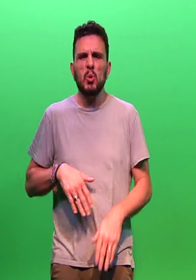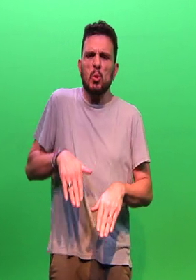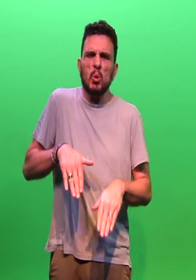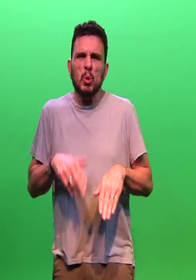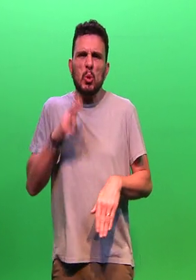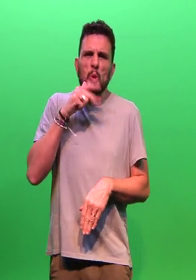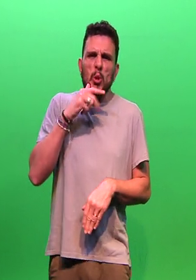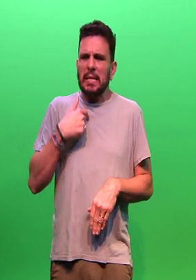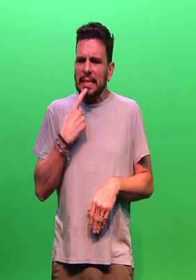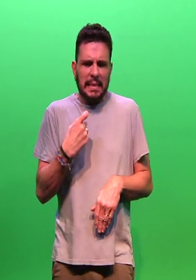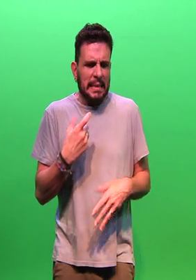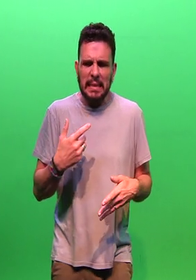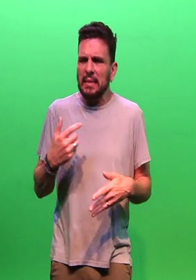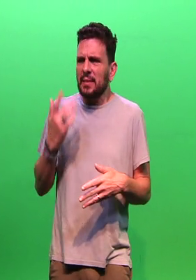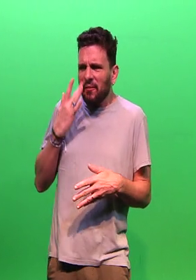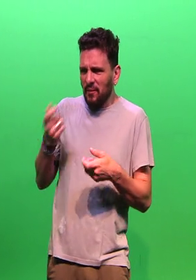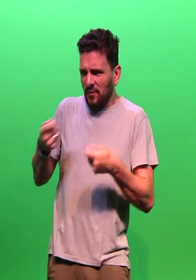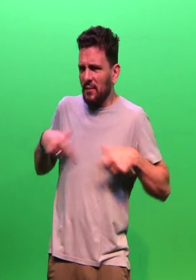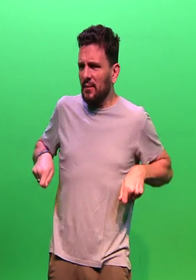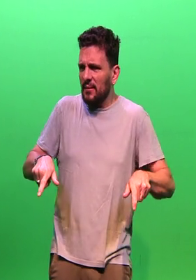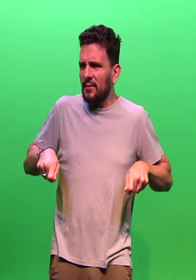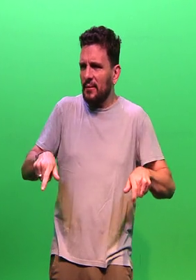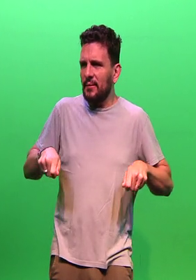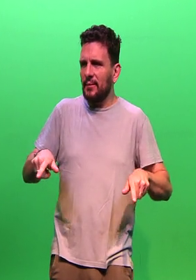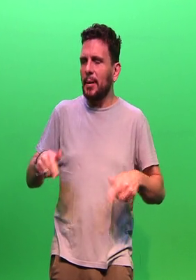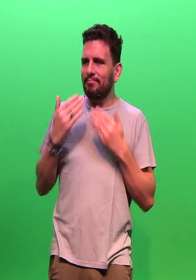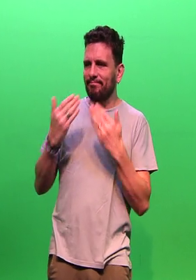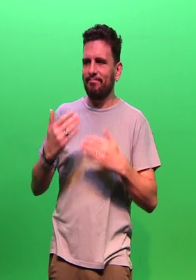Em fa mal el peu quan camino, em costa. Em pots donar una cadira de rodes si us plau? Gràcies.